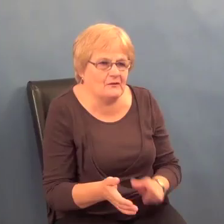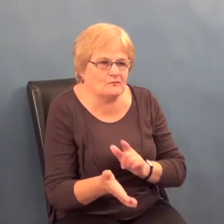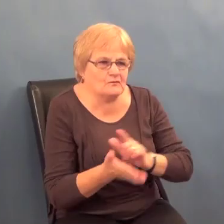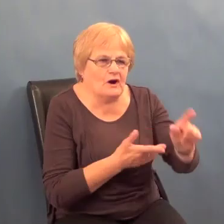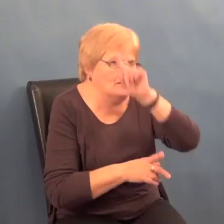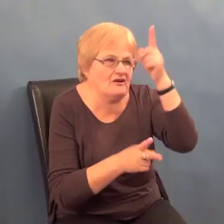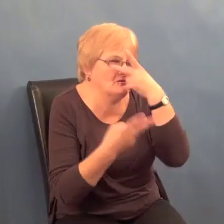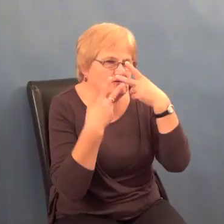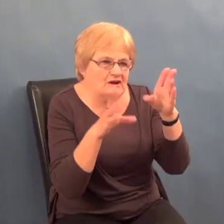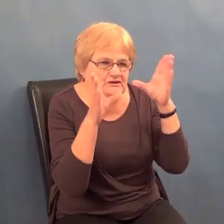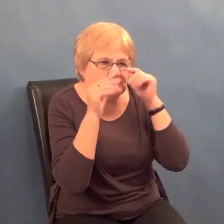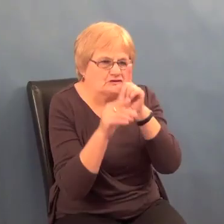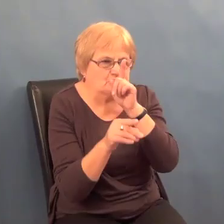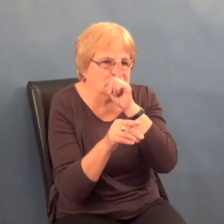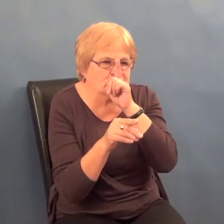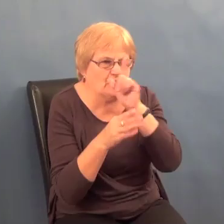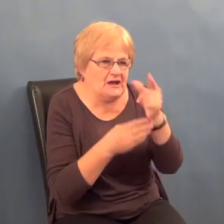Dwunasta, oni nie widzą, śpią cicho.